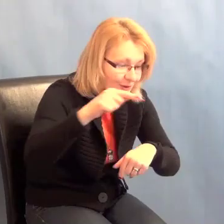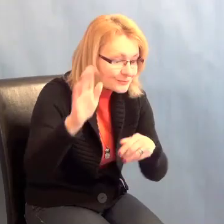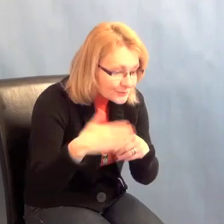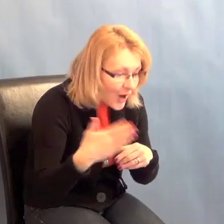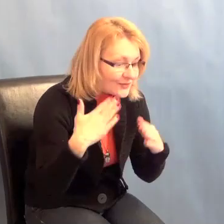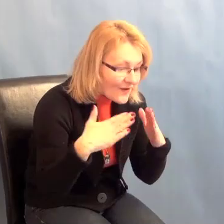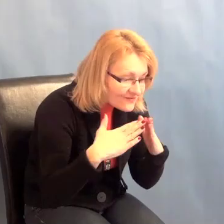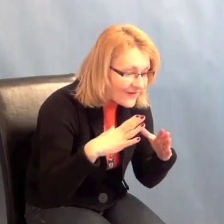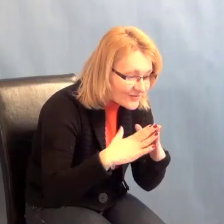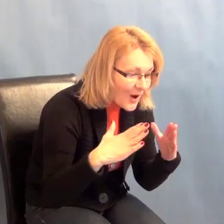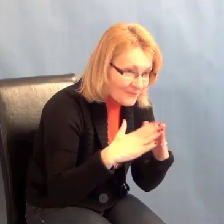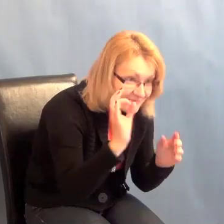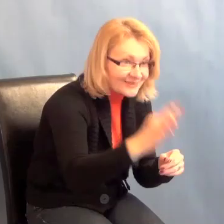To sprzątanie w domu.